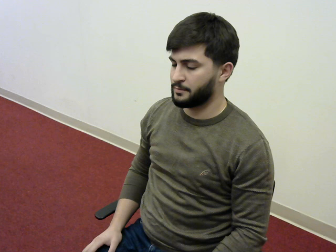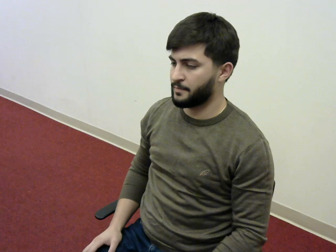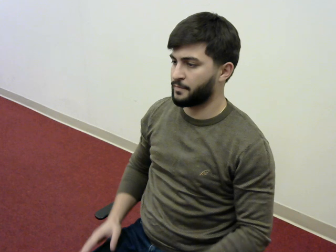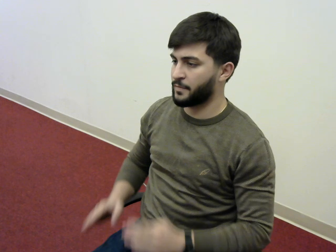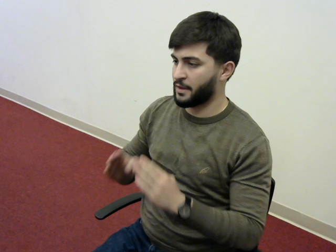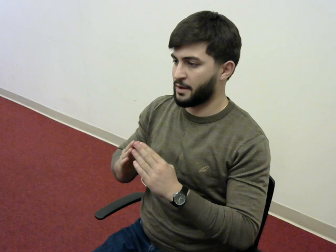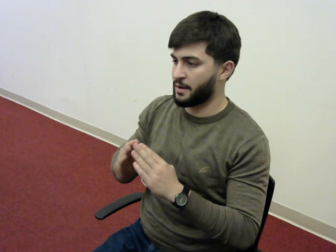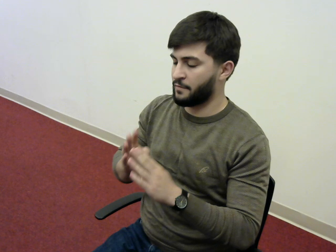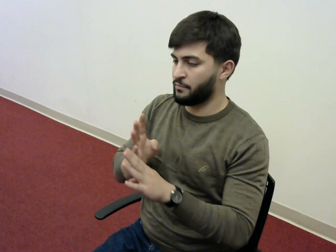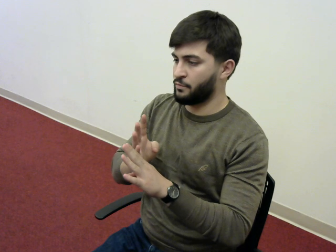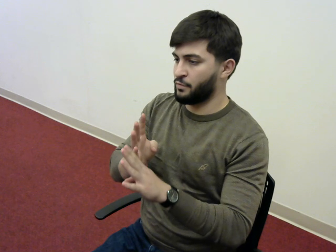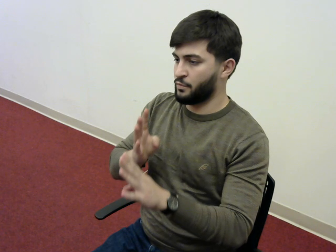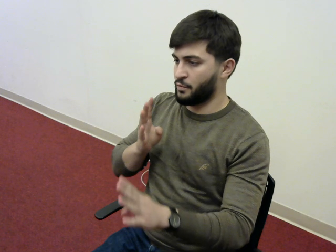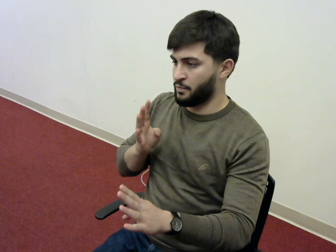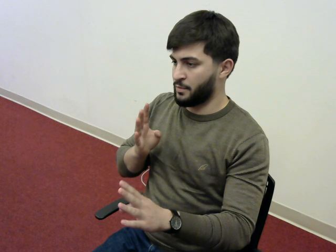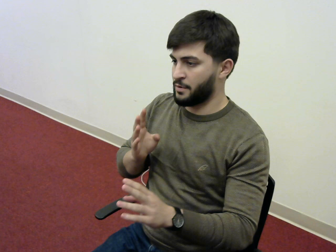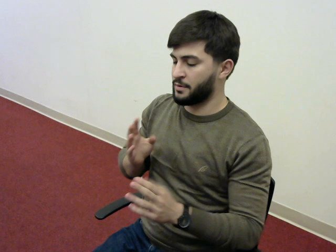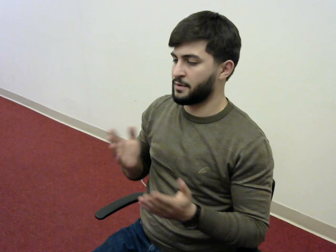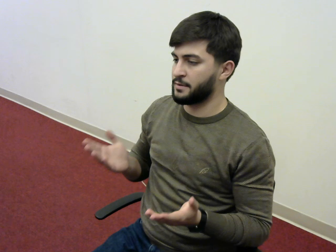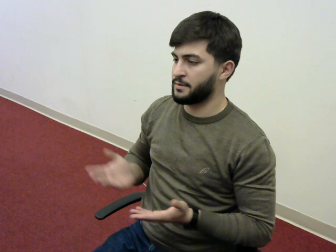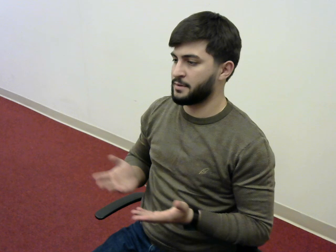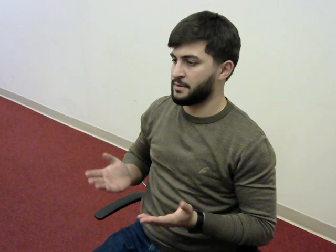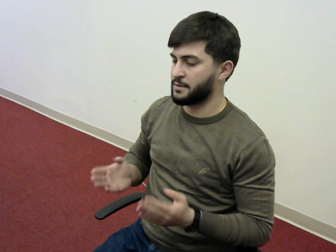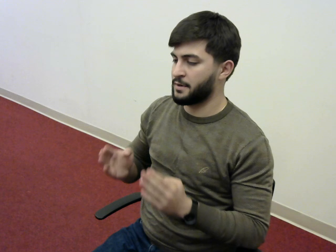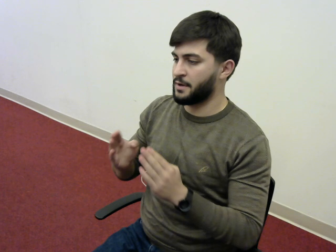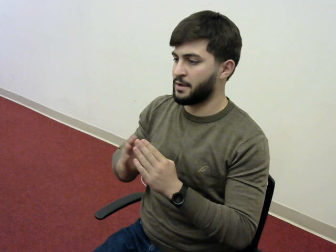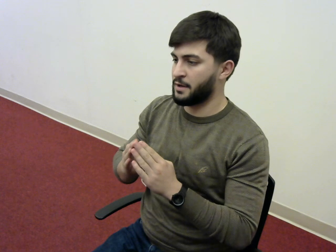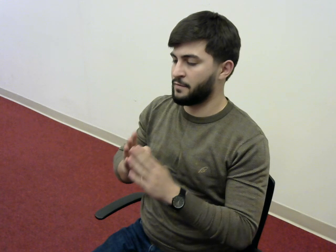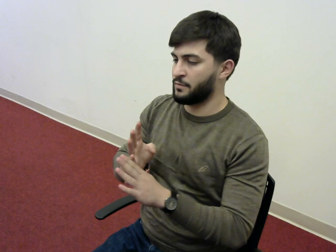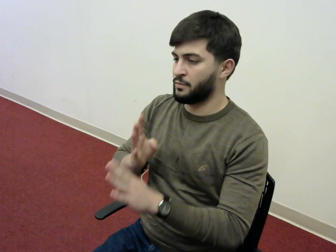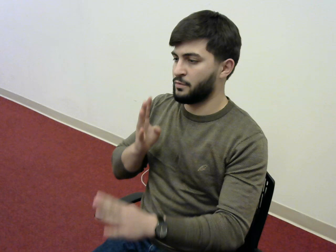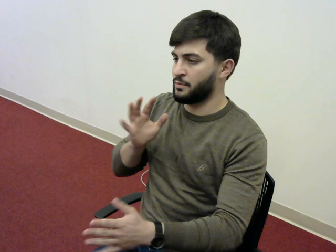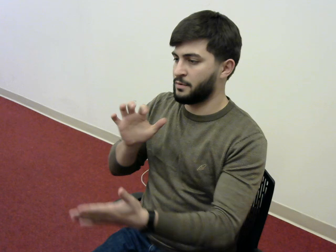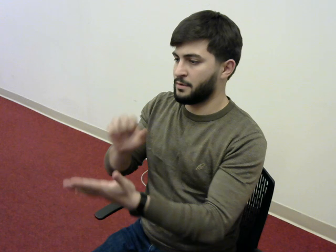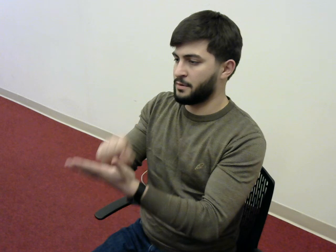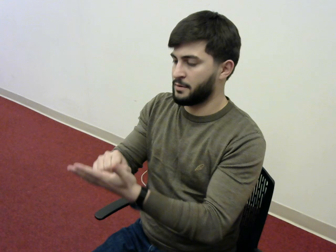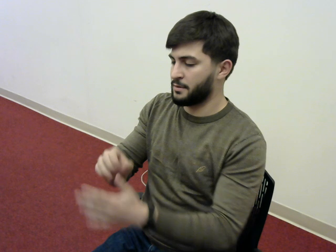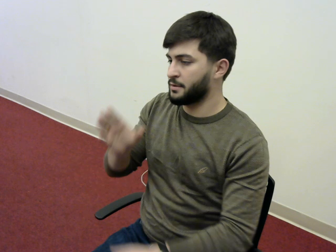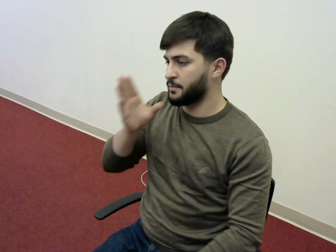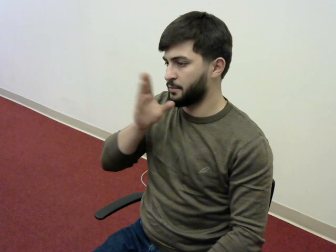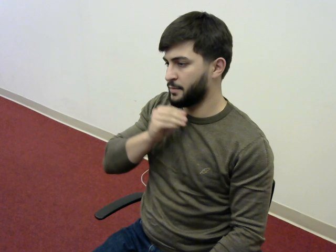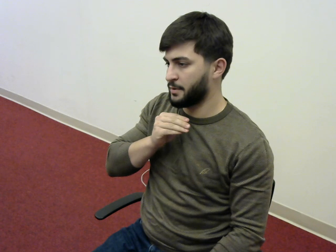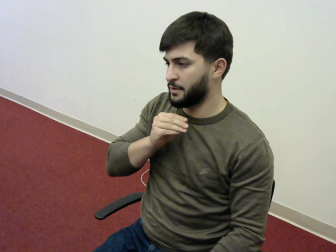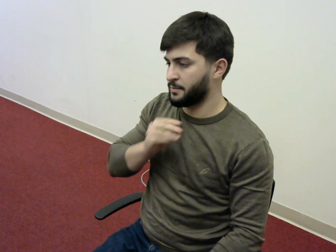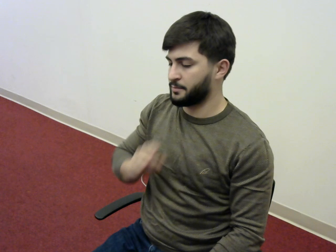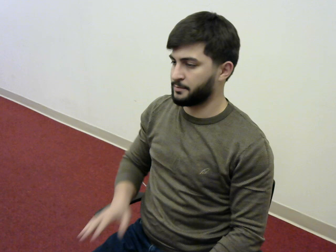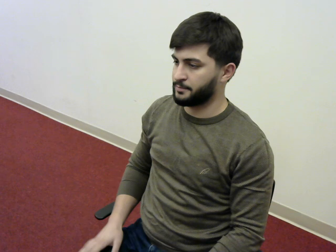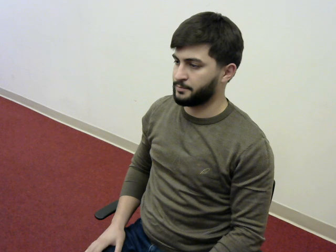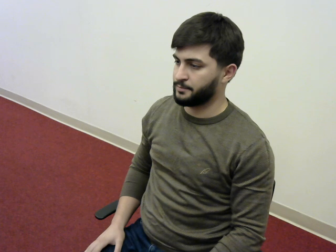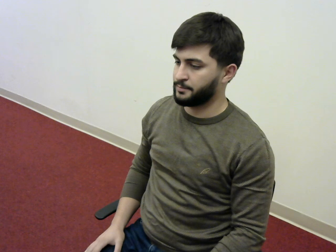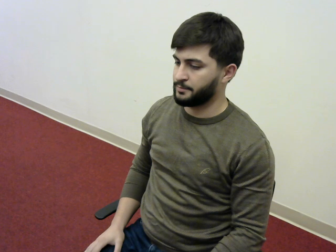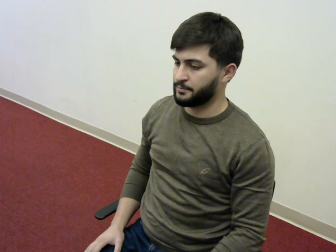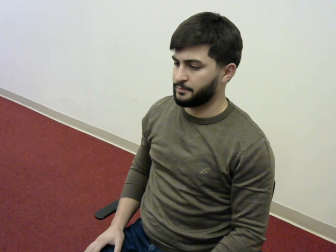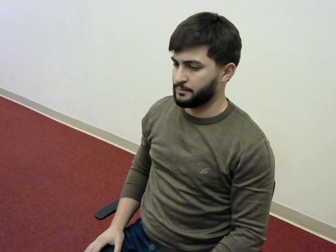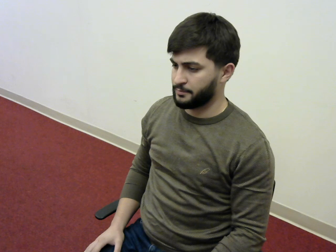Ev növbəsinə necə növbə tuta bilərəm?